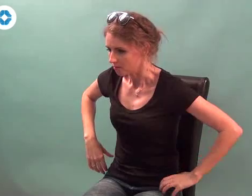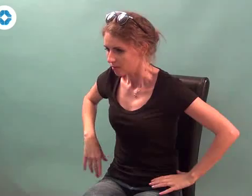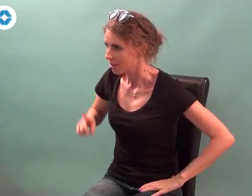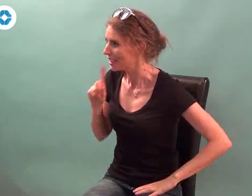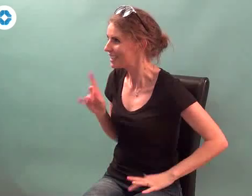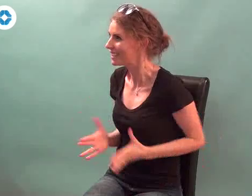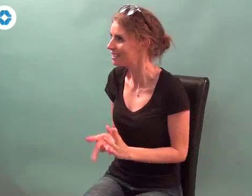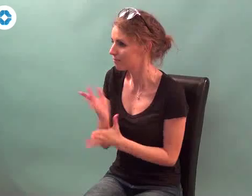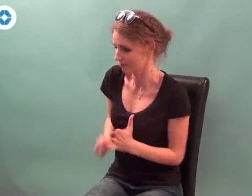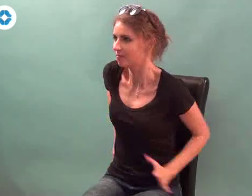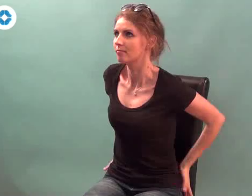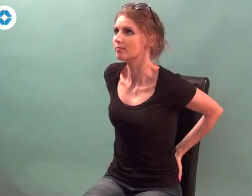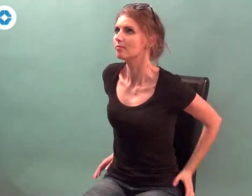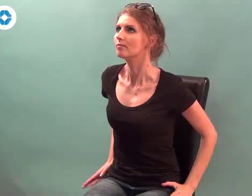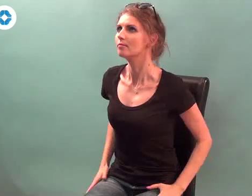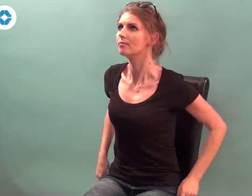Chaplinowi jest głupio i chowa kit.